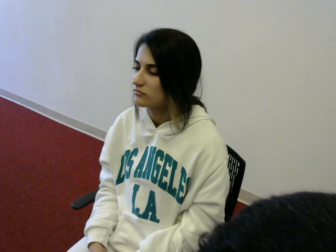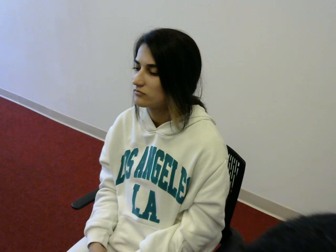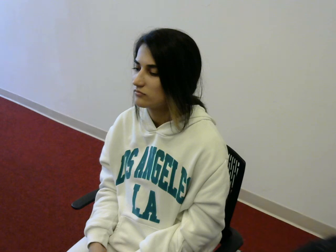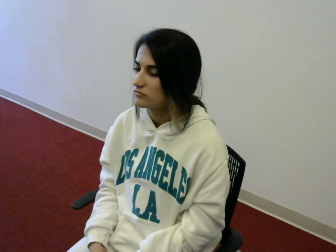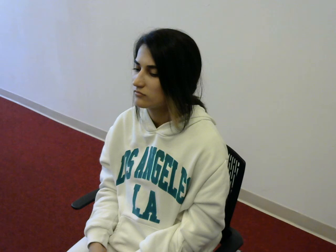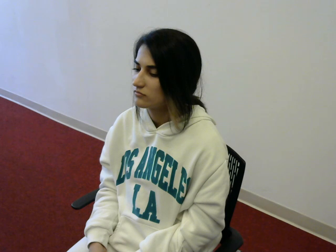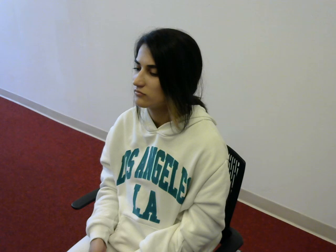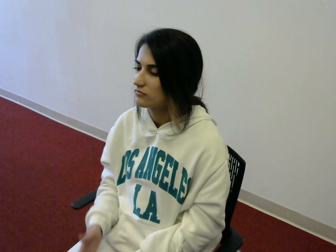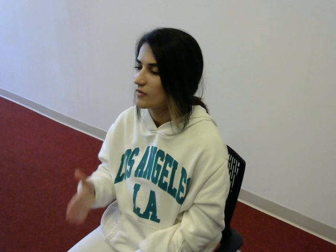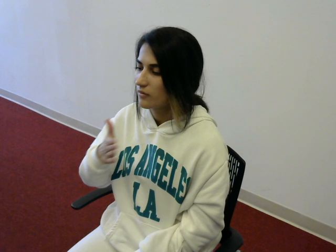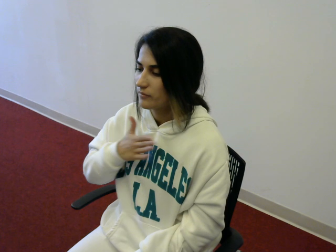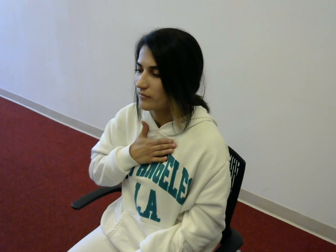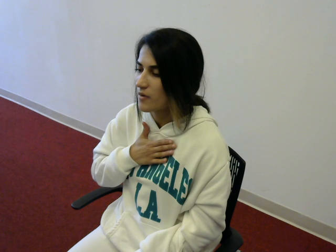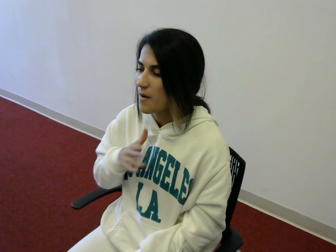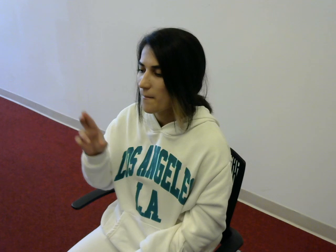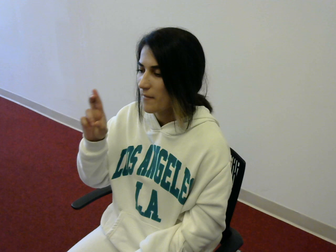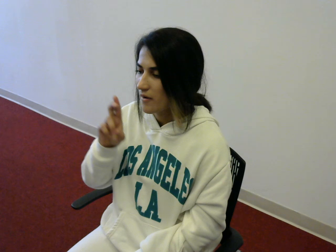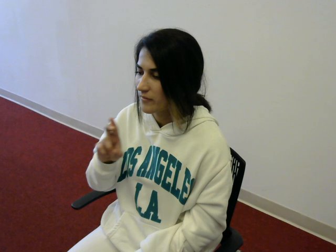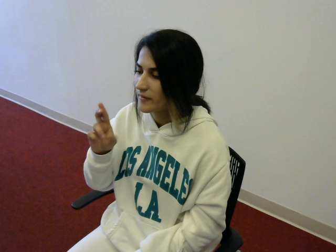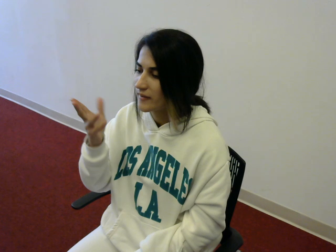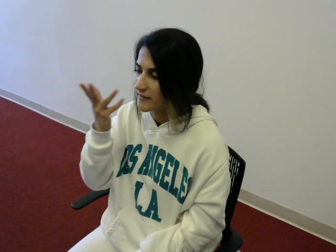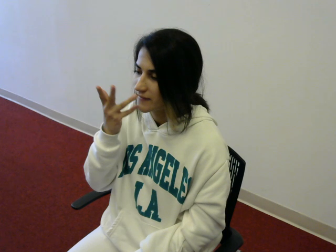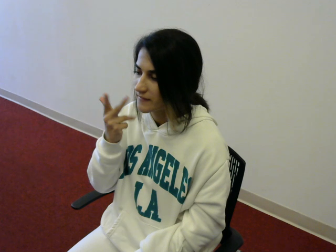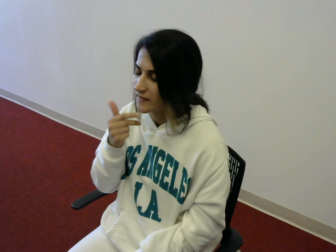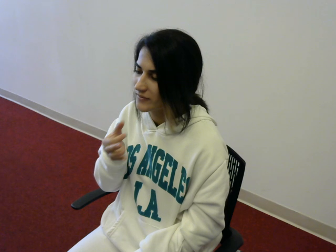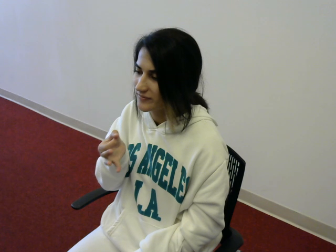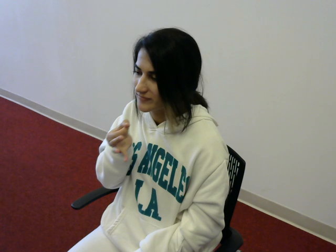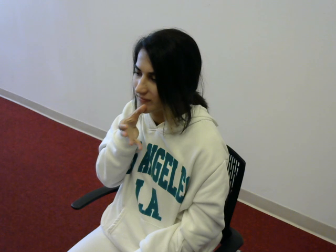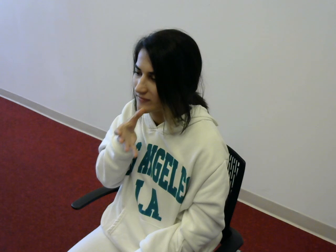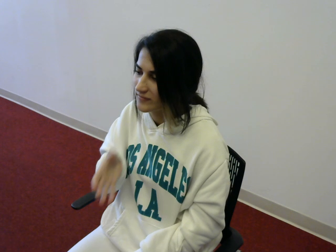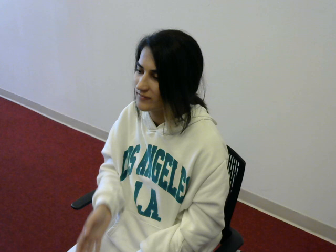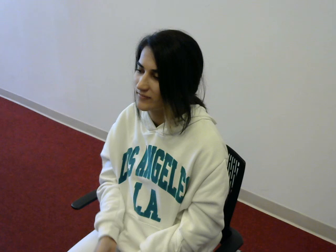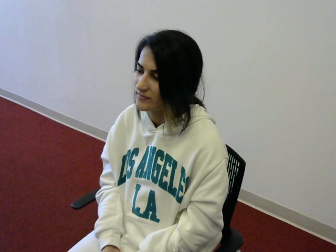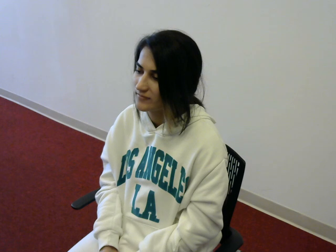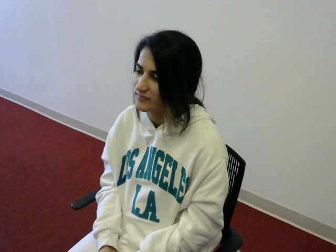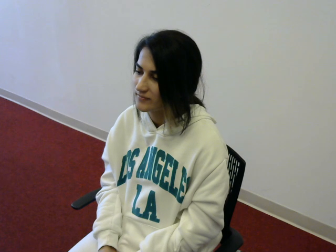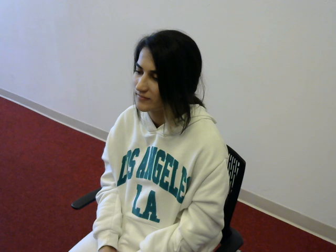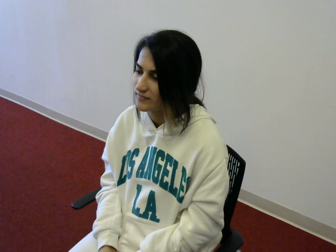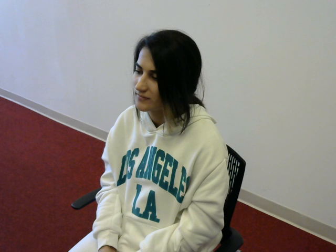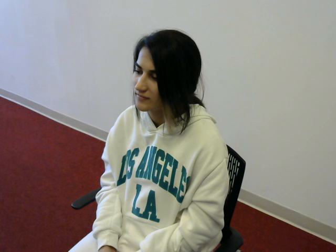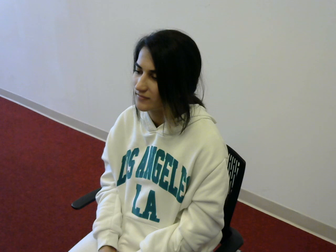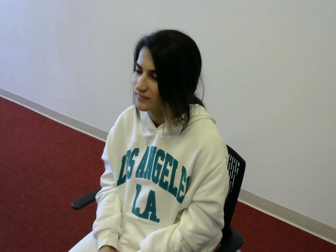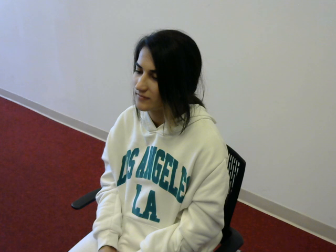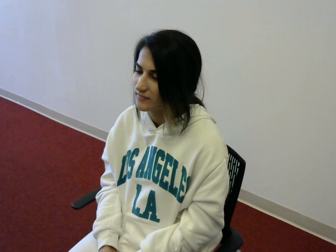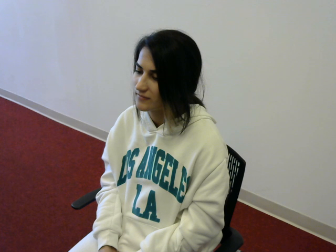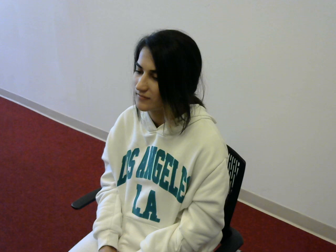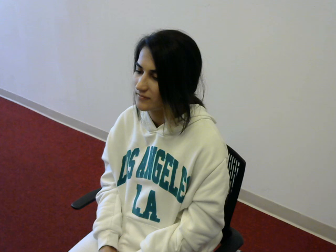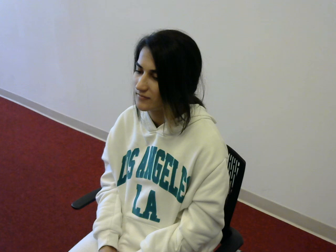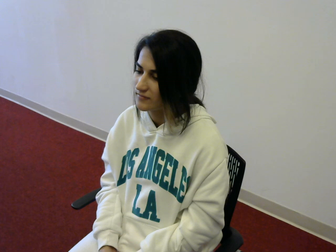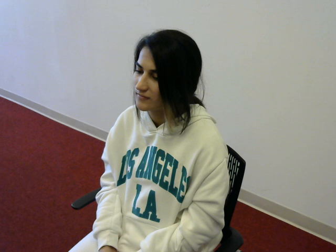Mənim bənövşəyi rəngdən xoşum gəlir